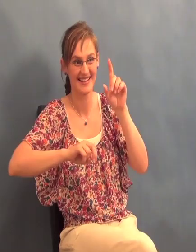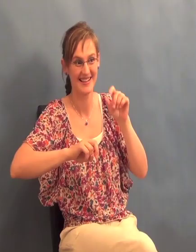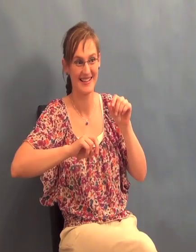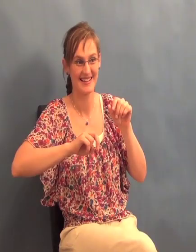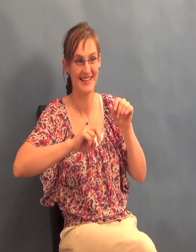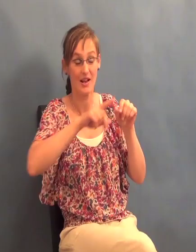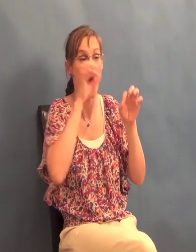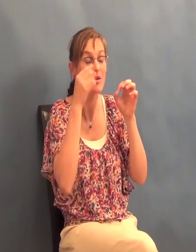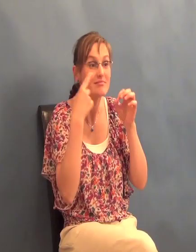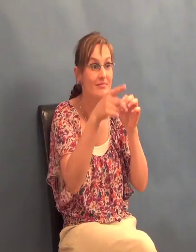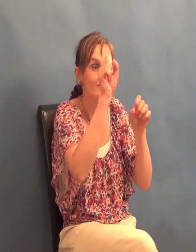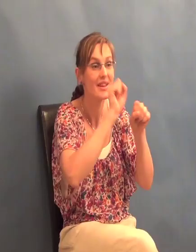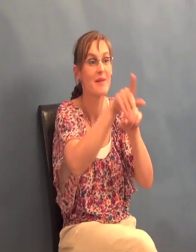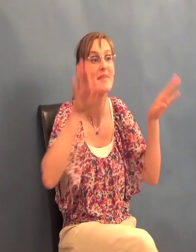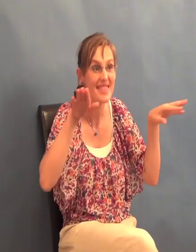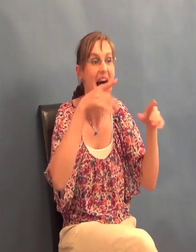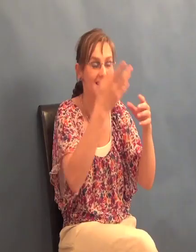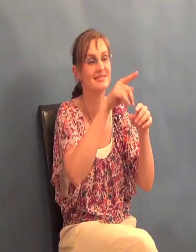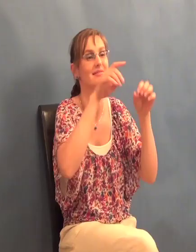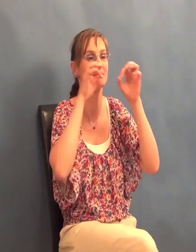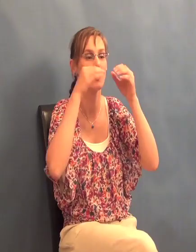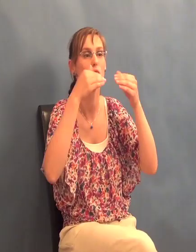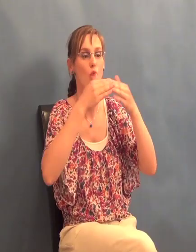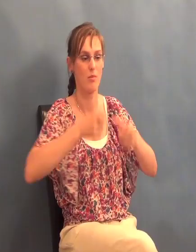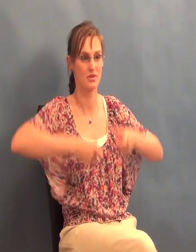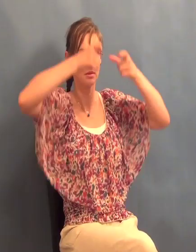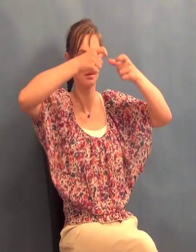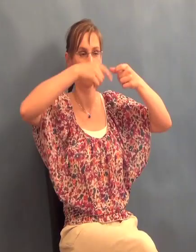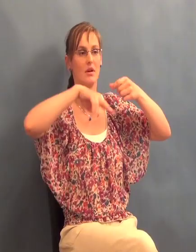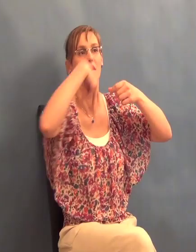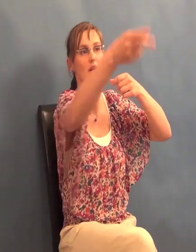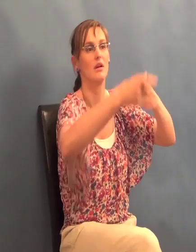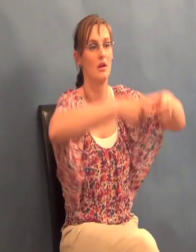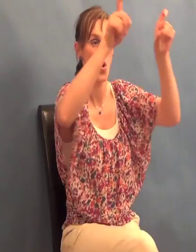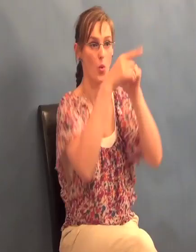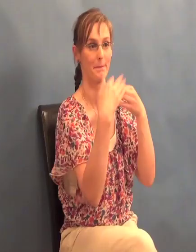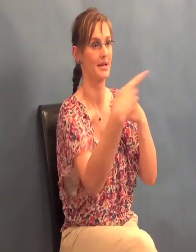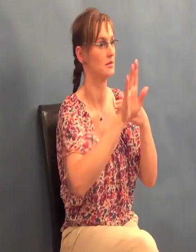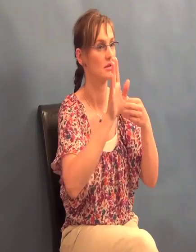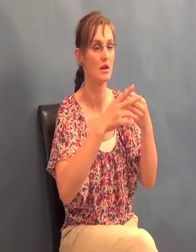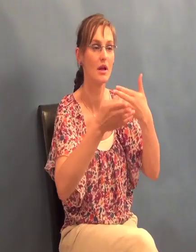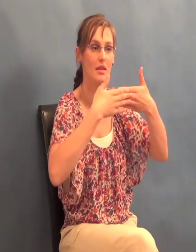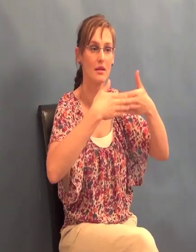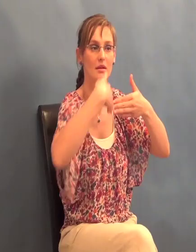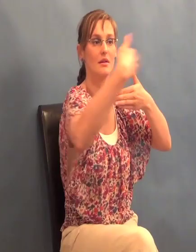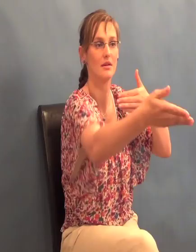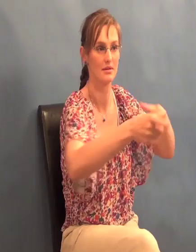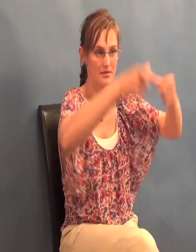Kot zauważa z naprzeciwka ptaka, więc kot... Tak, są dwa naprzeciwko bloki, nie blisko, tylko w pewnej odległości od siebie.